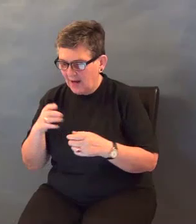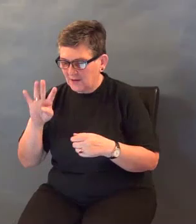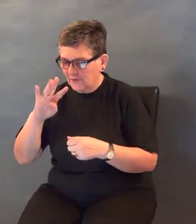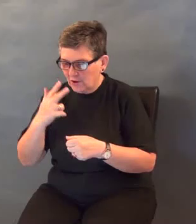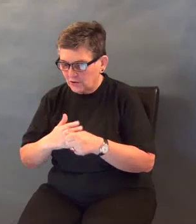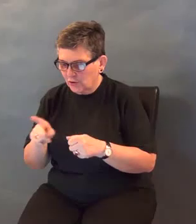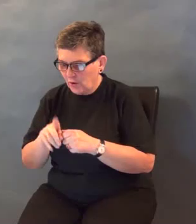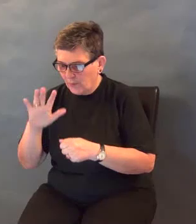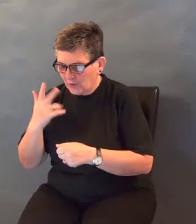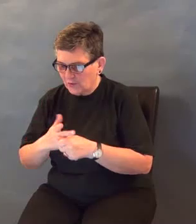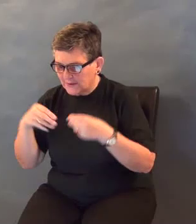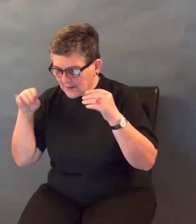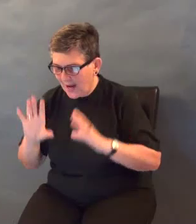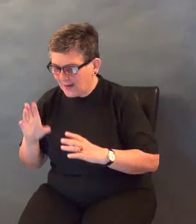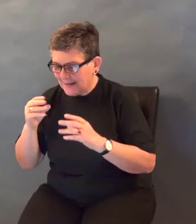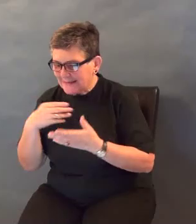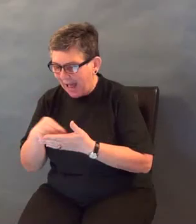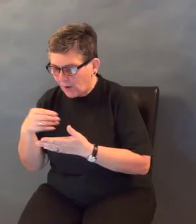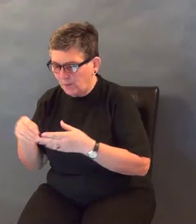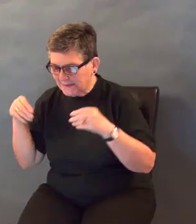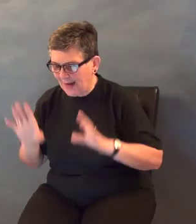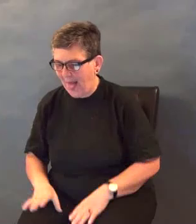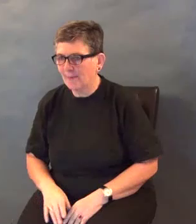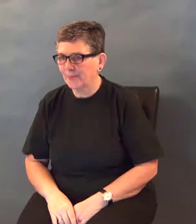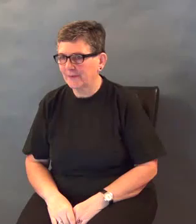Od czwartej trzydzieści do piątej trzydzieści robię zakupy w sklepie.